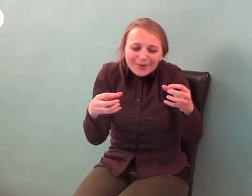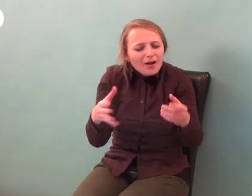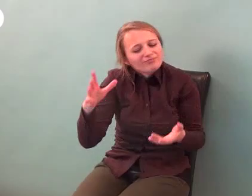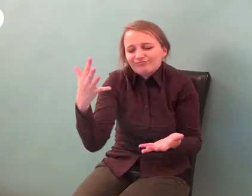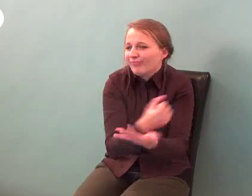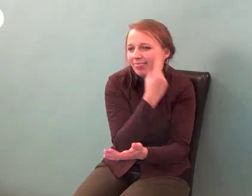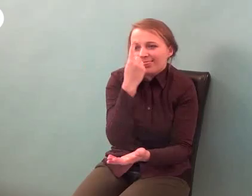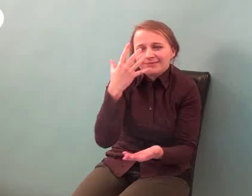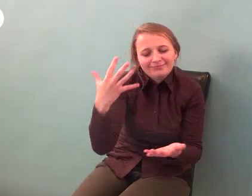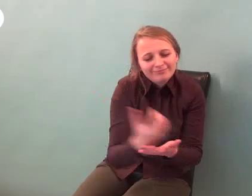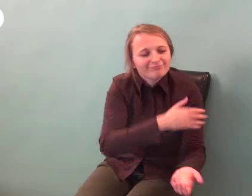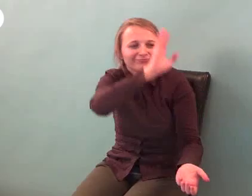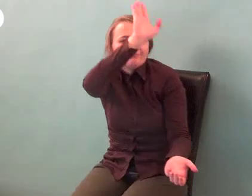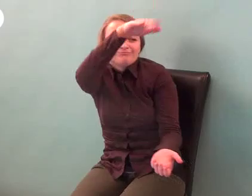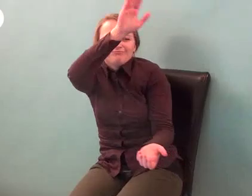Chłopiec zabrał jedną żabę i pomachał na do widzenia pozostałym.